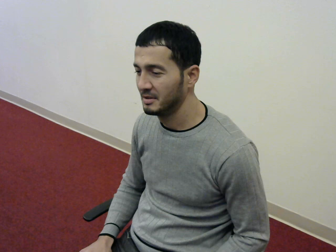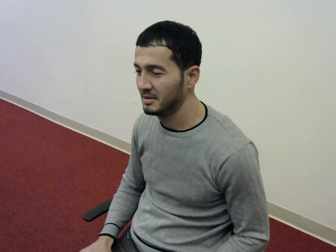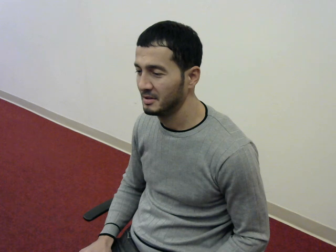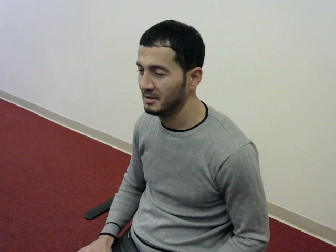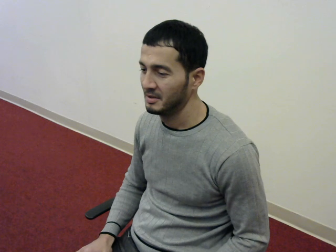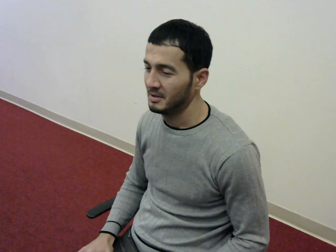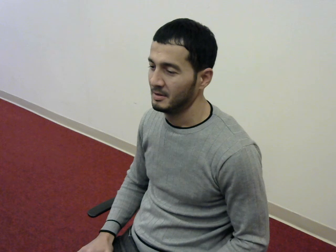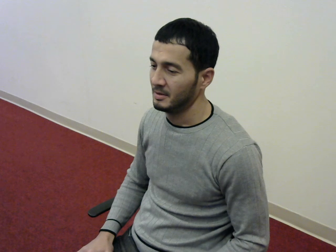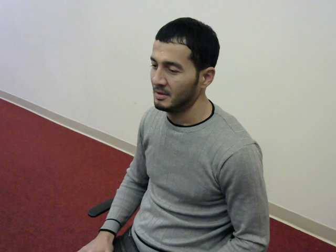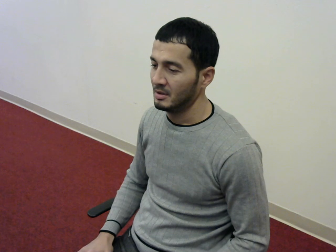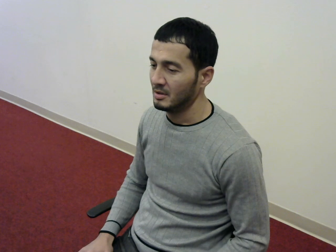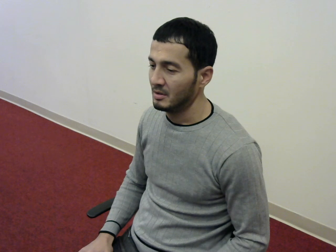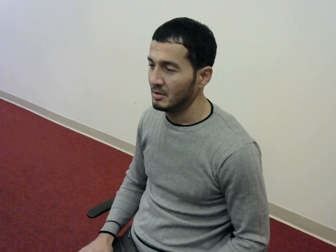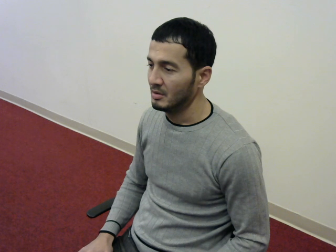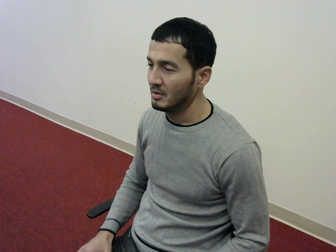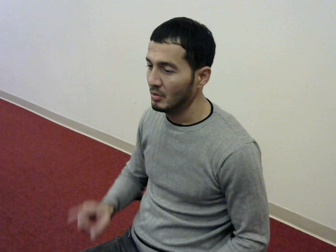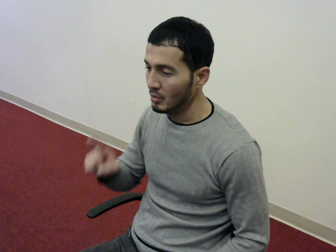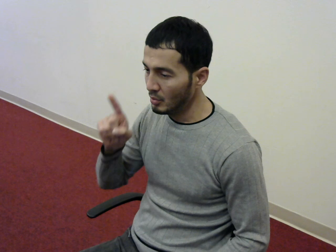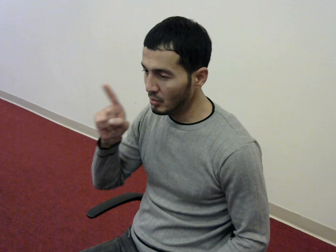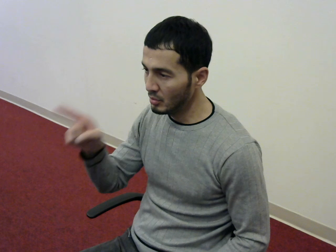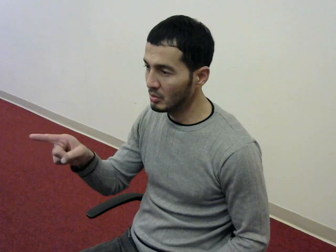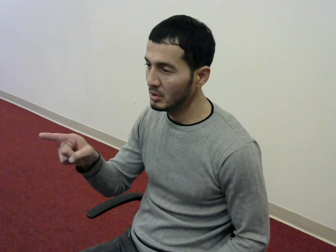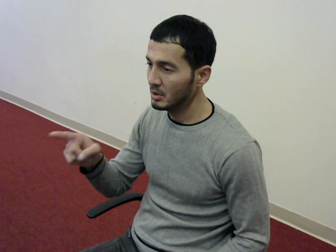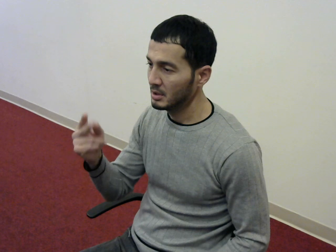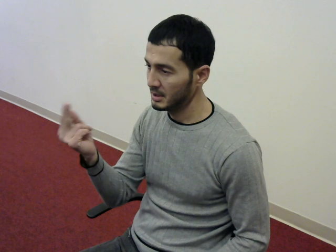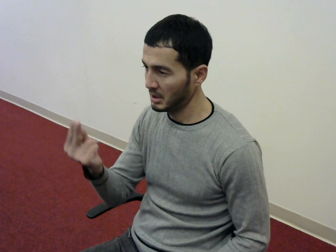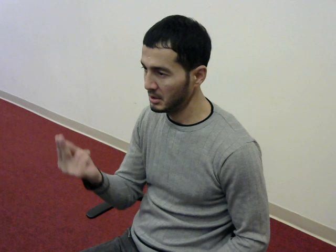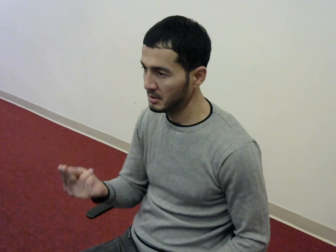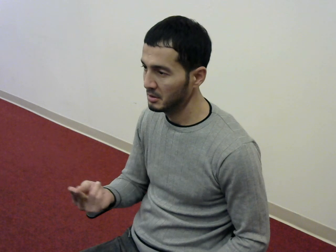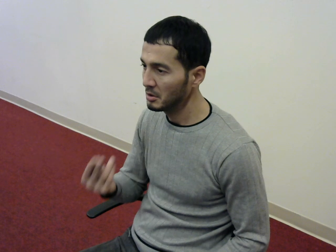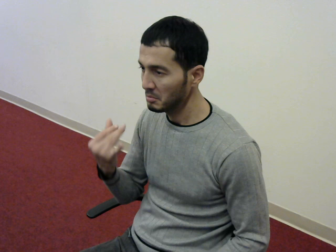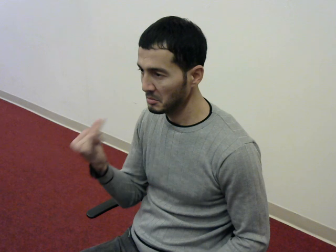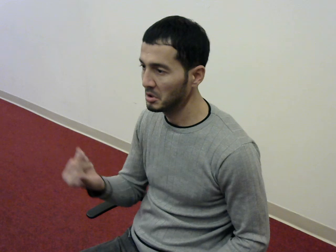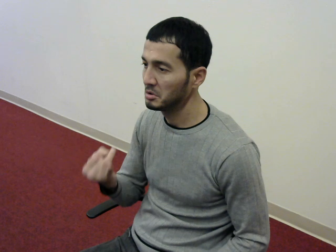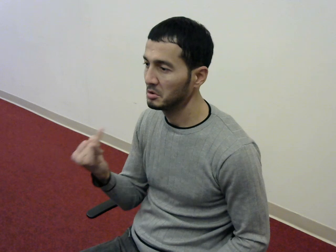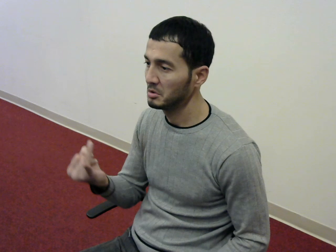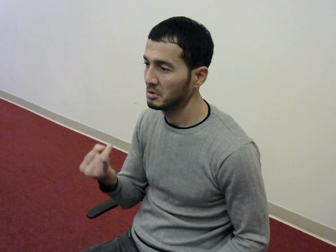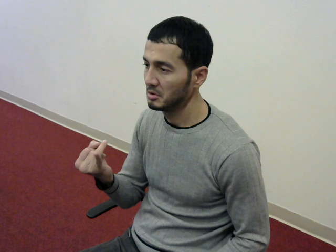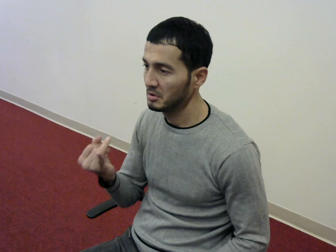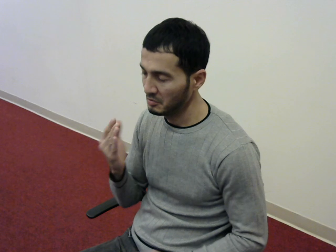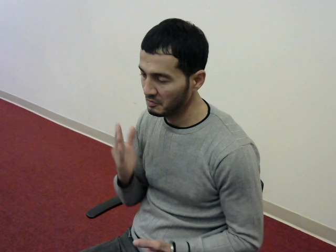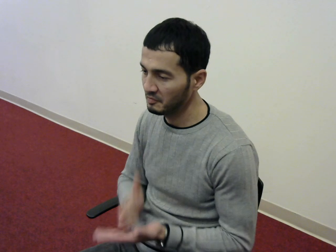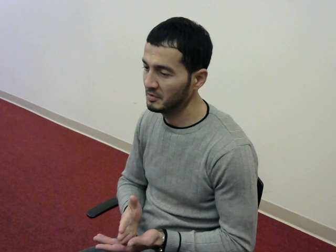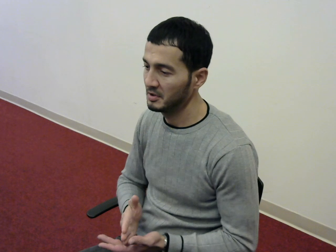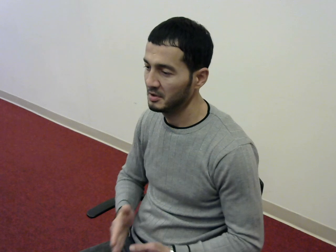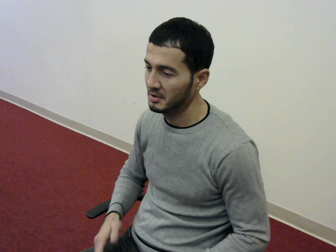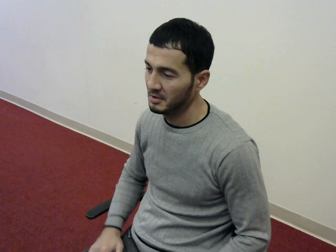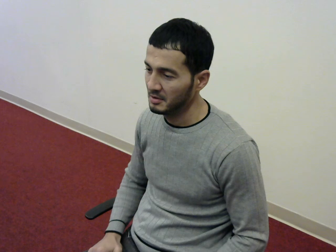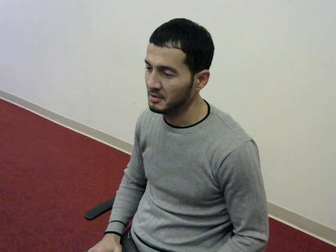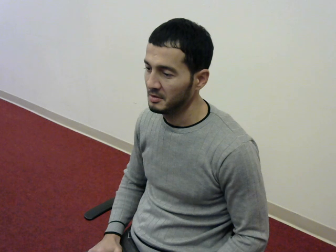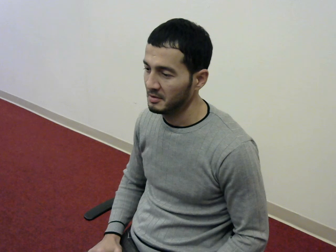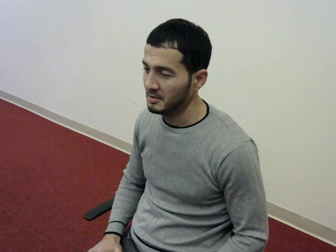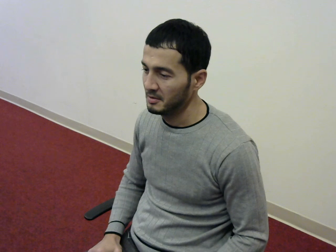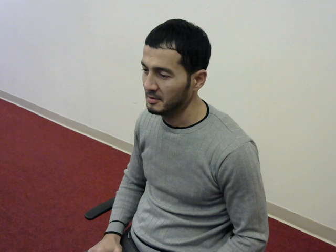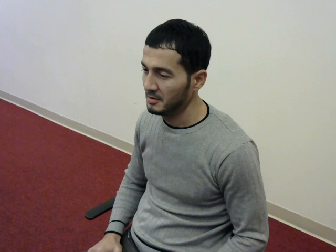Onun rəsmə marağı var